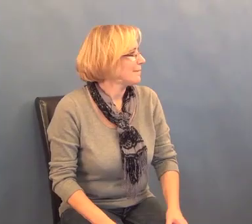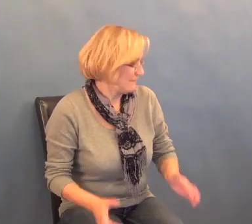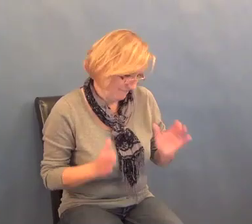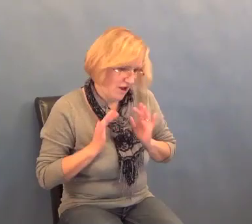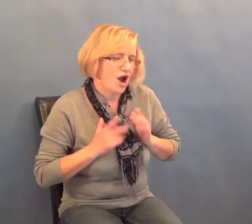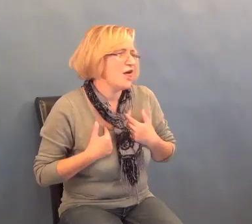Mam wolne.